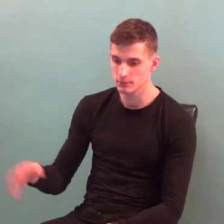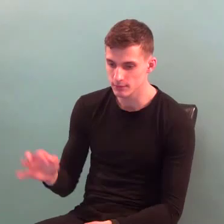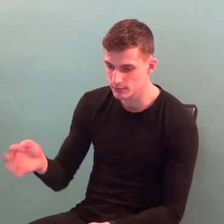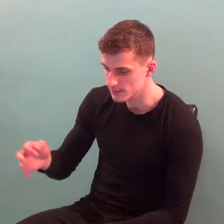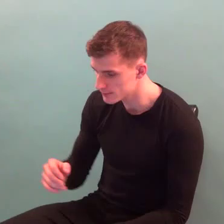Dobrze.